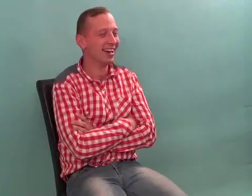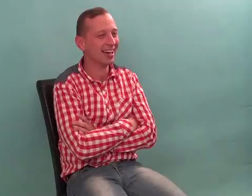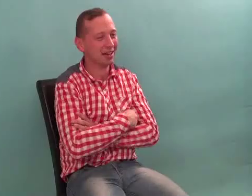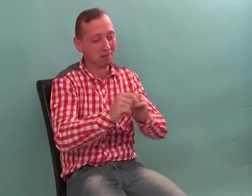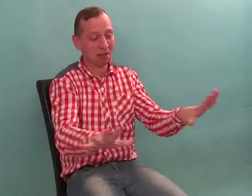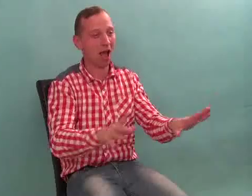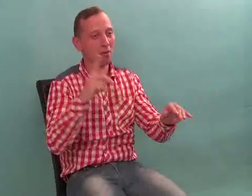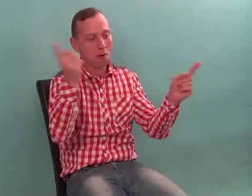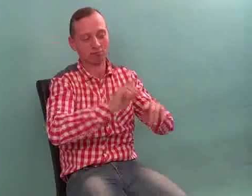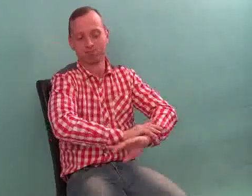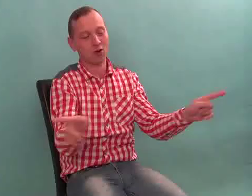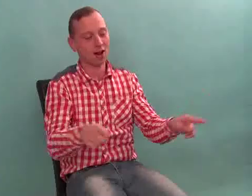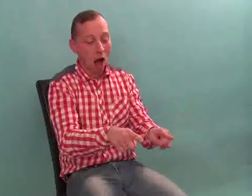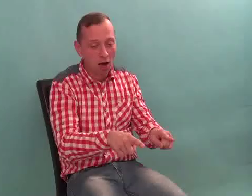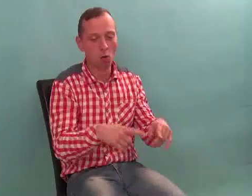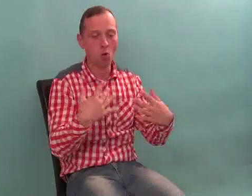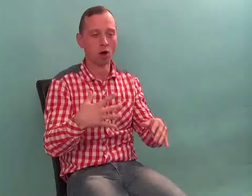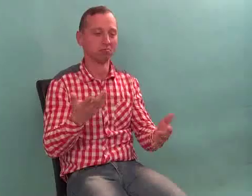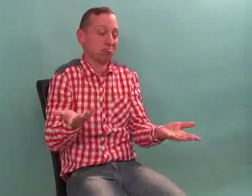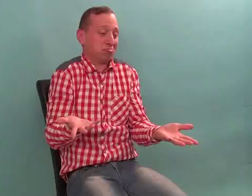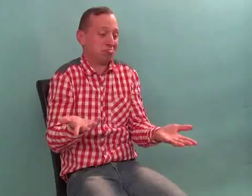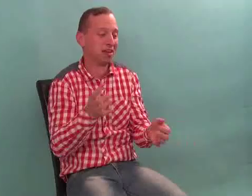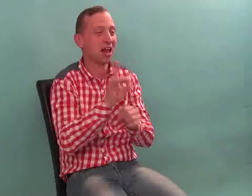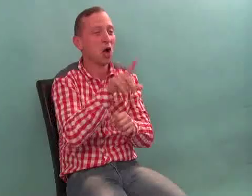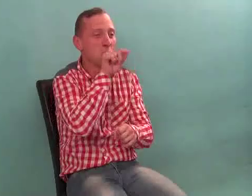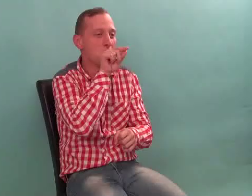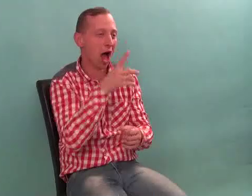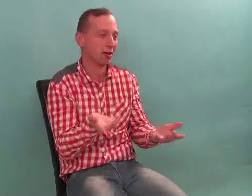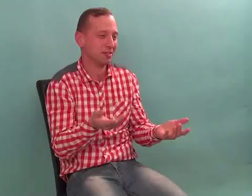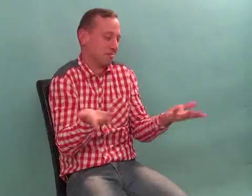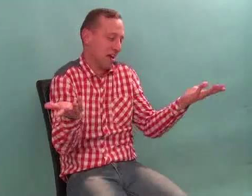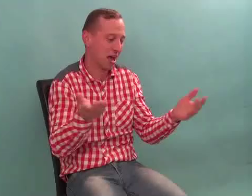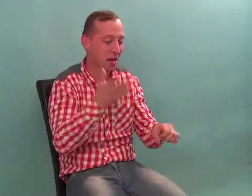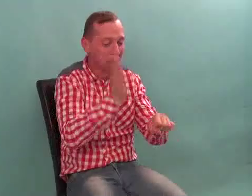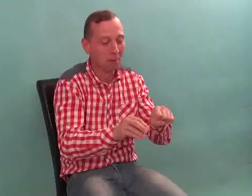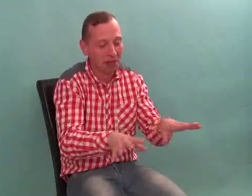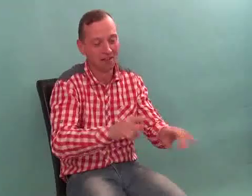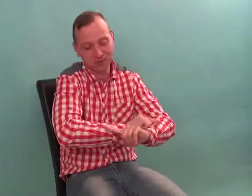Alarmuje, że nie wolno, bo krew jest w wodzie, może to krew z pozbawionej głowy kury, nie wiem.